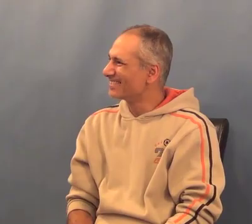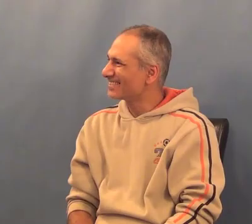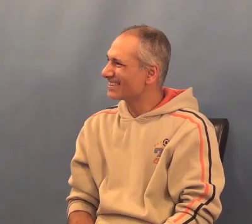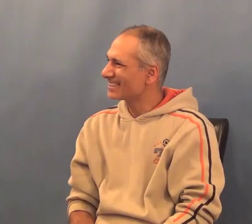Wszystko.